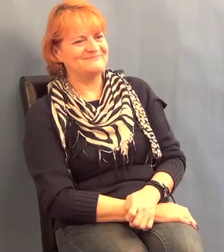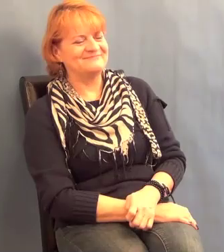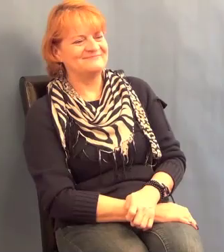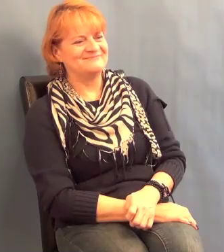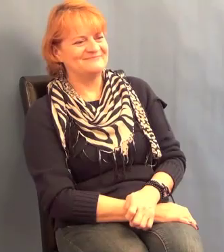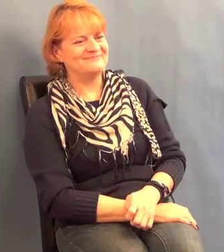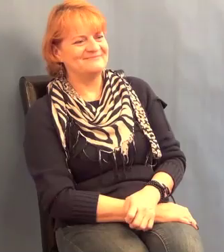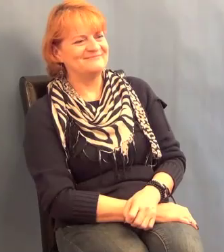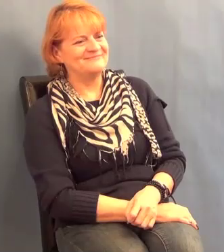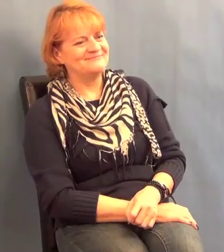Aaa, ryba.